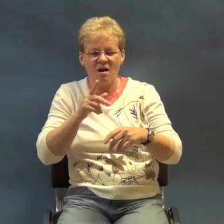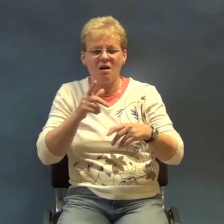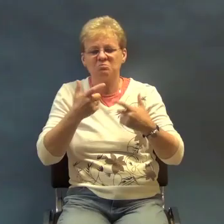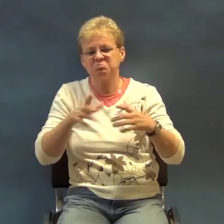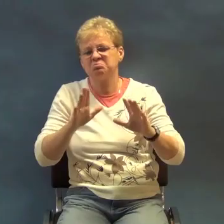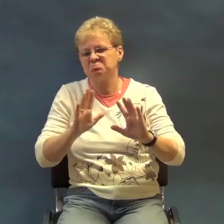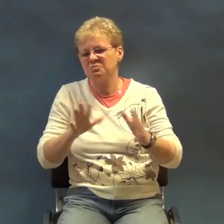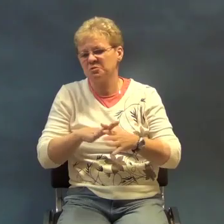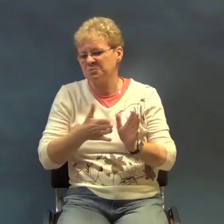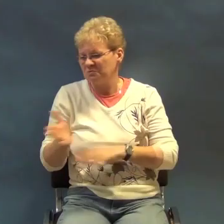W porządku.